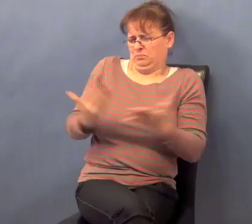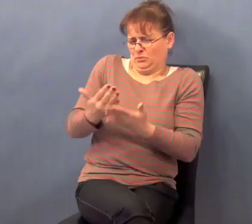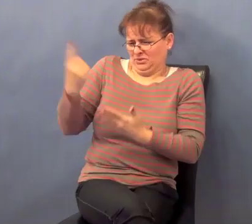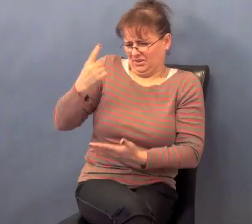Wolno!